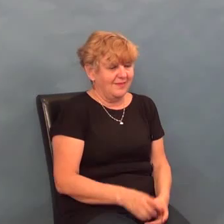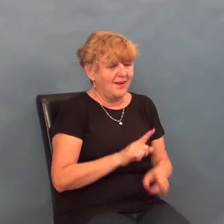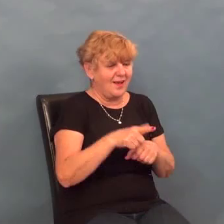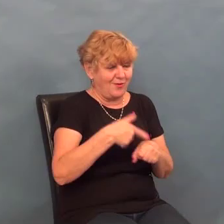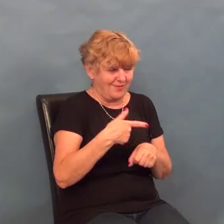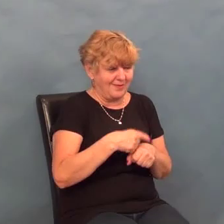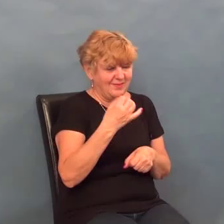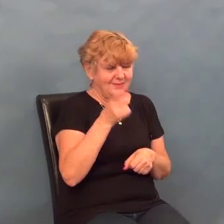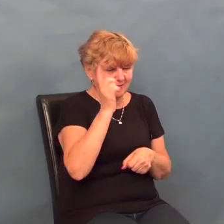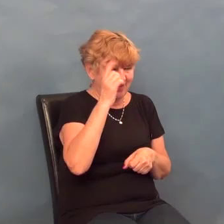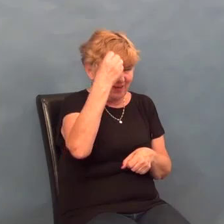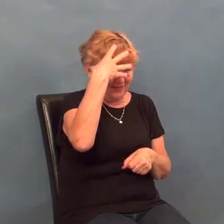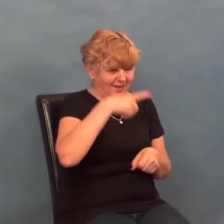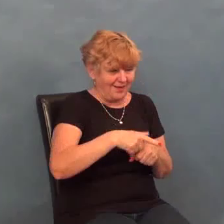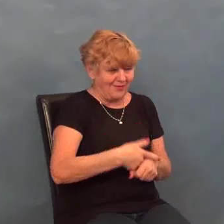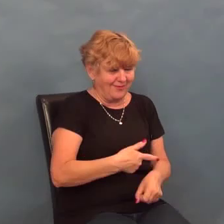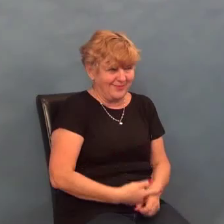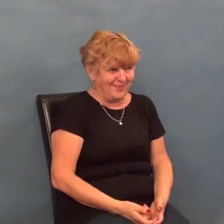Specjalny zakaz kąpieli dla koni.